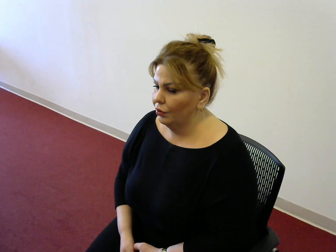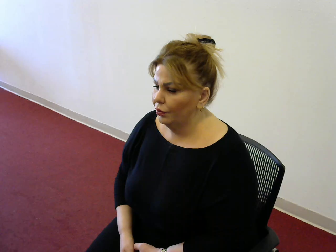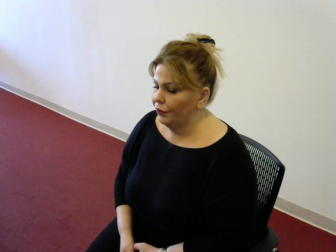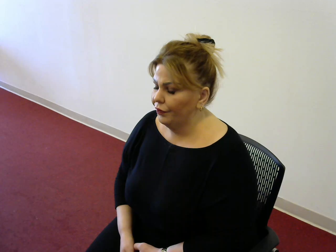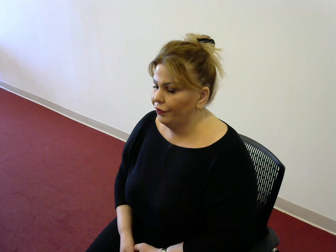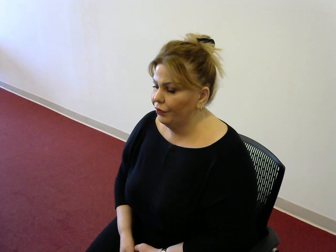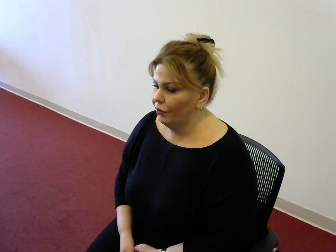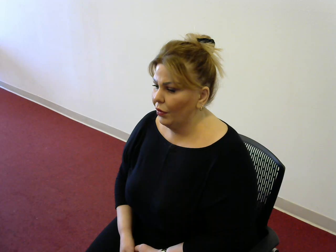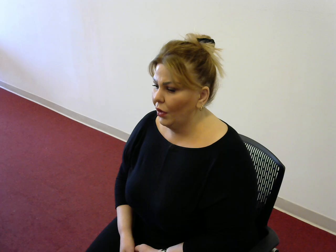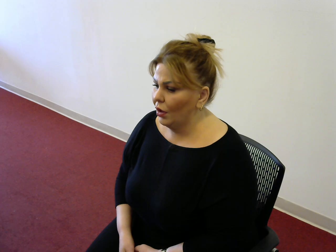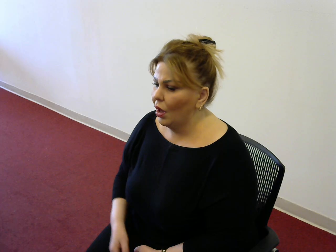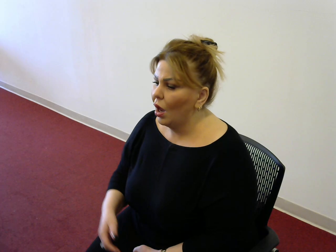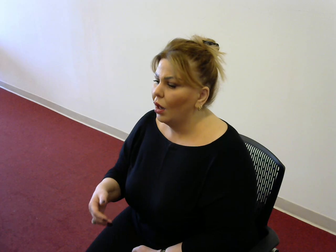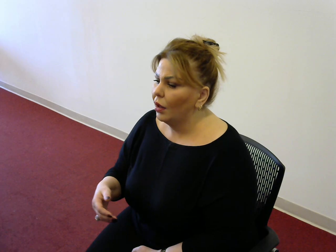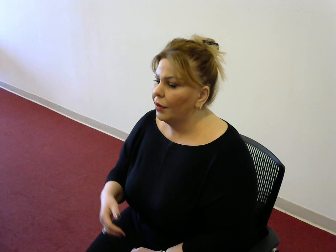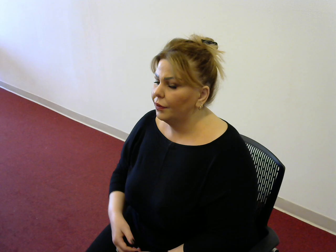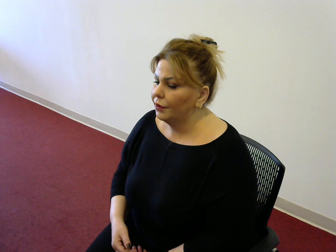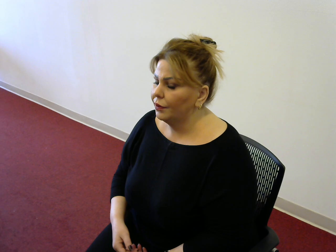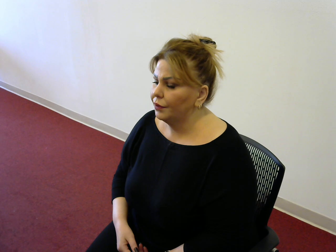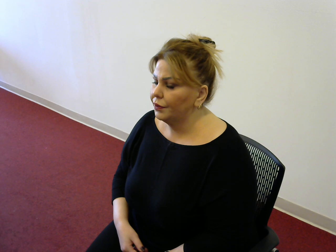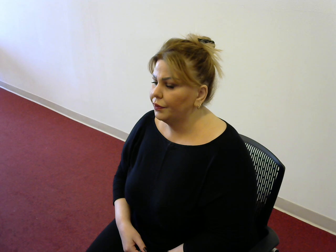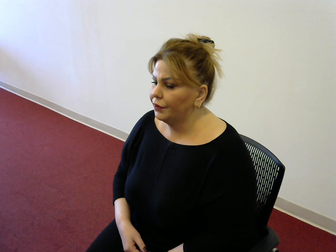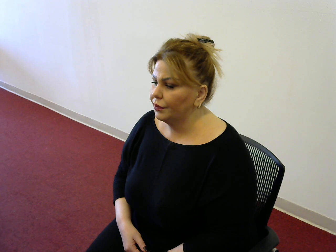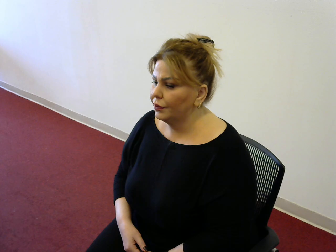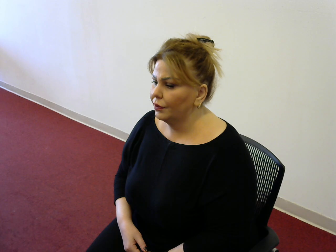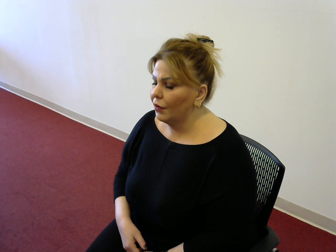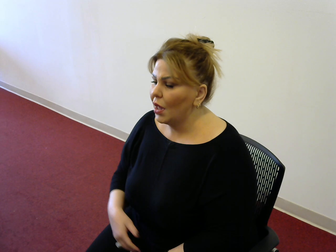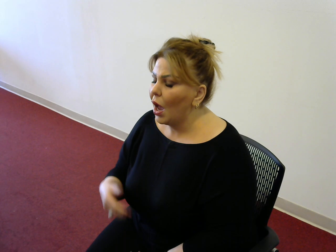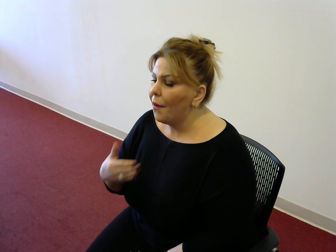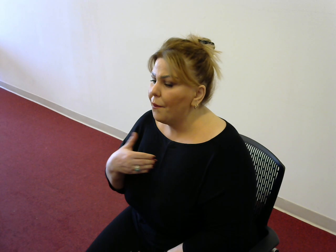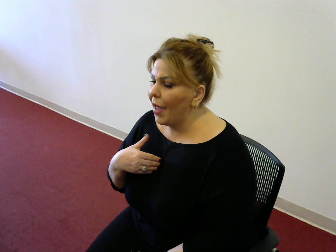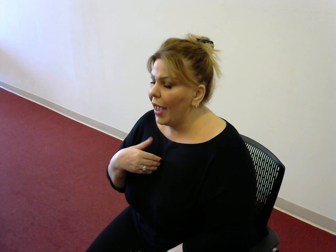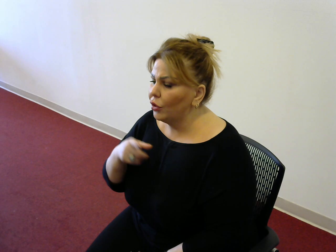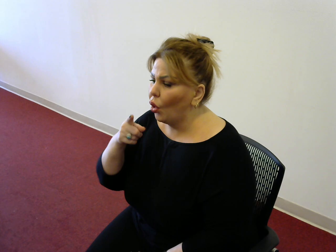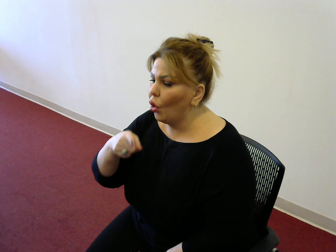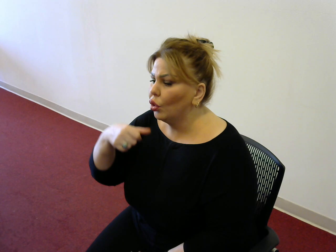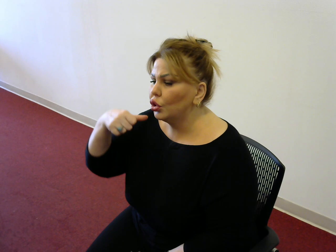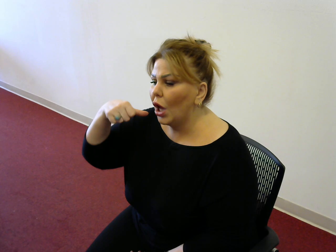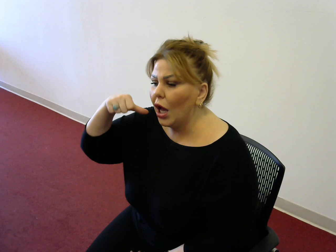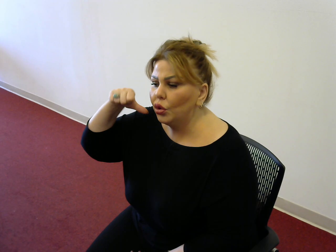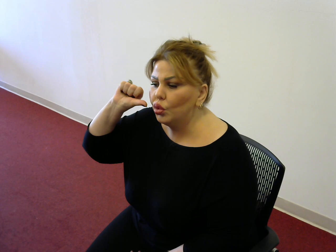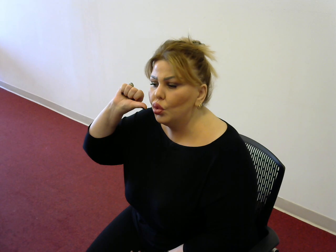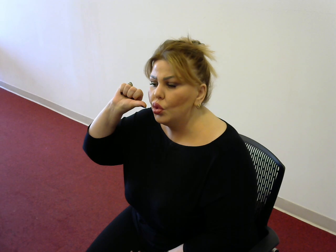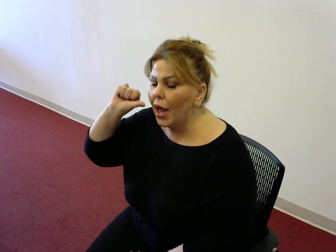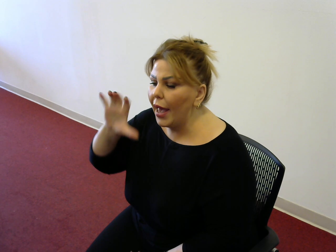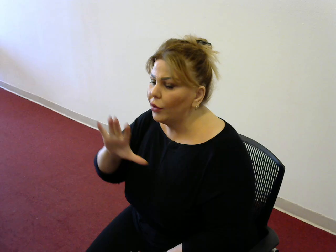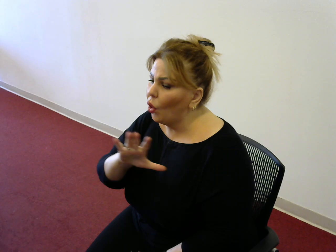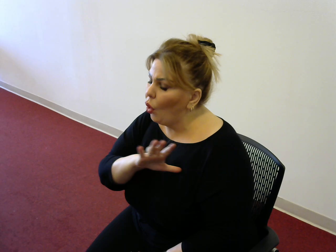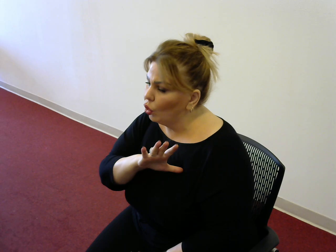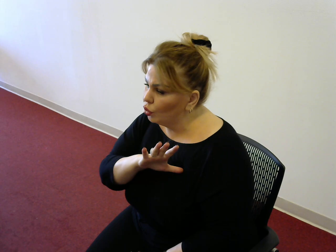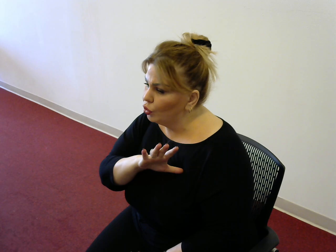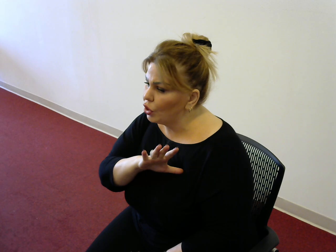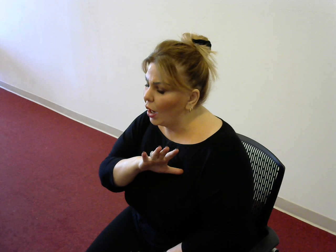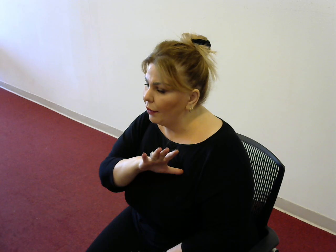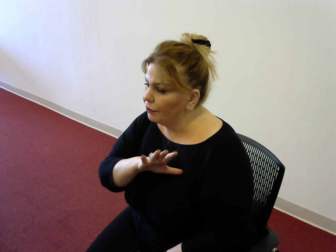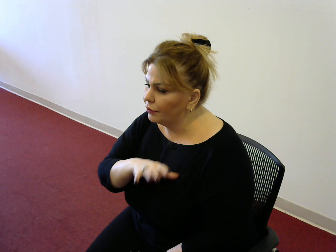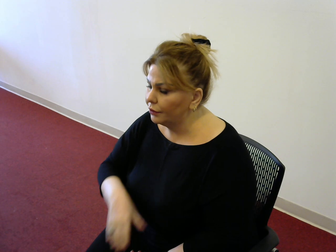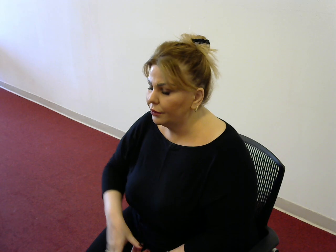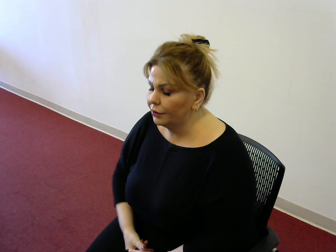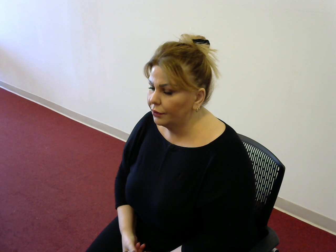Mən orda dünən olmuşam